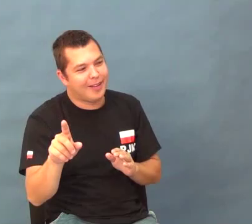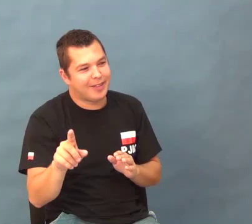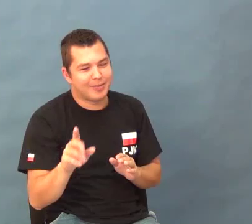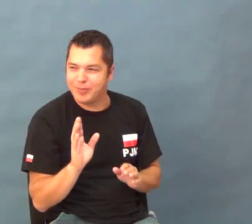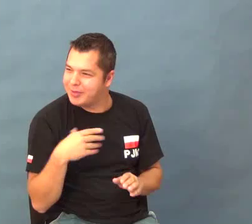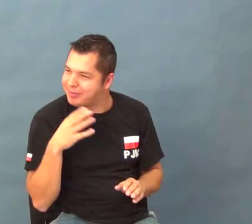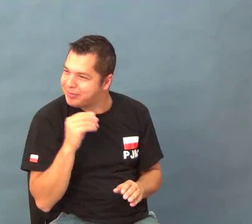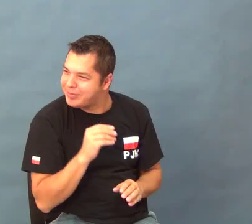Zapomniałem co było potem.